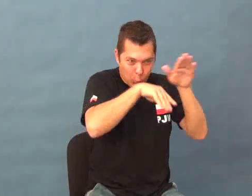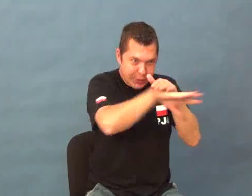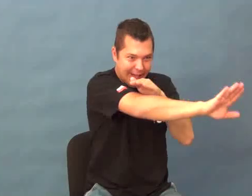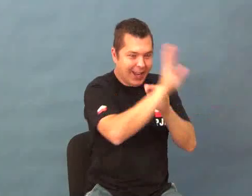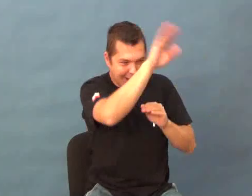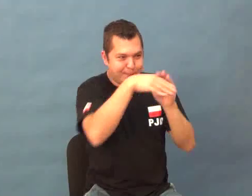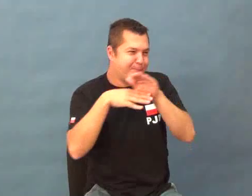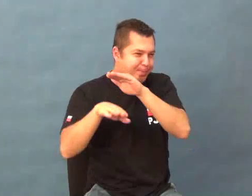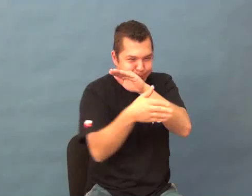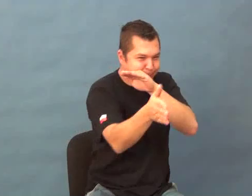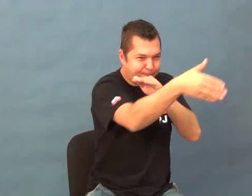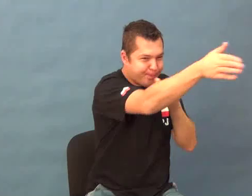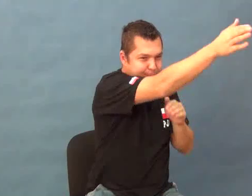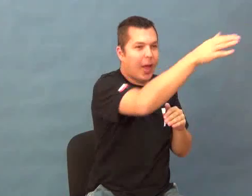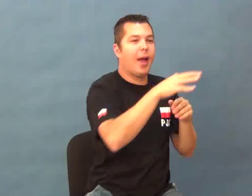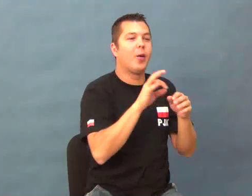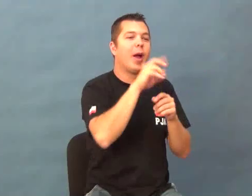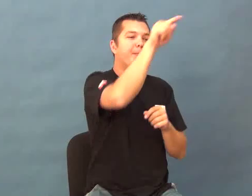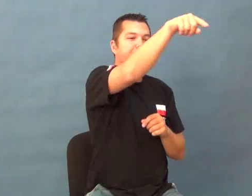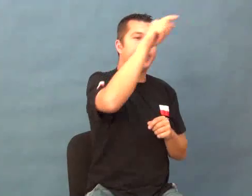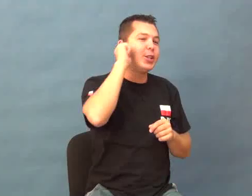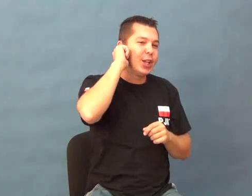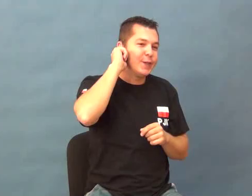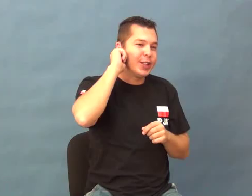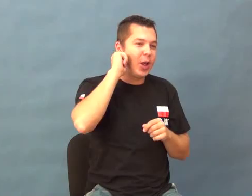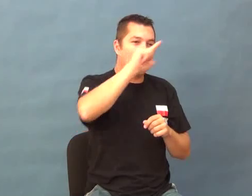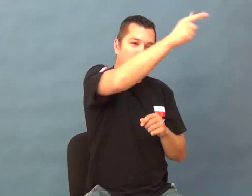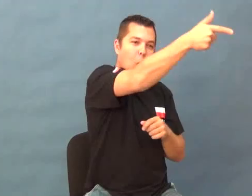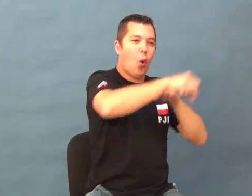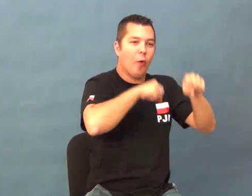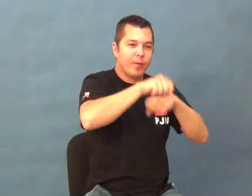Jedzie dalej, akurat z naprzeciwka nadjeżdża na rowerze dziewczyna.